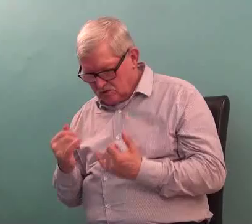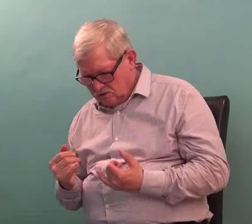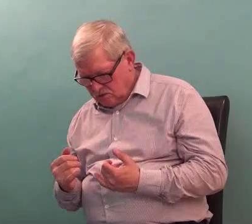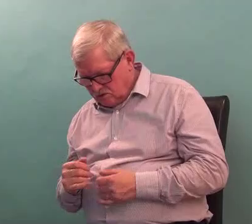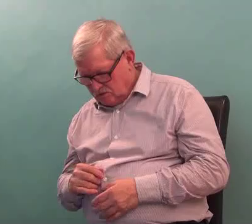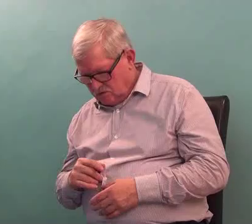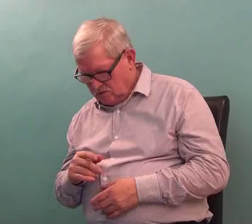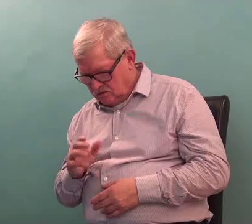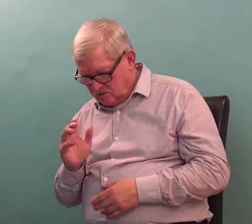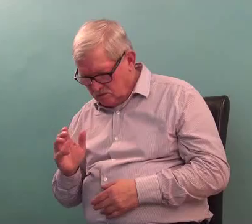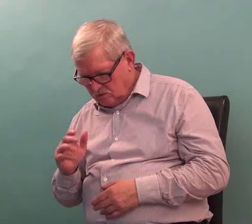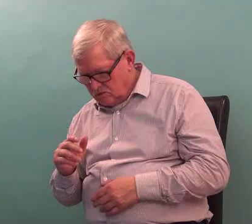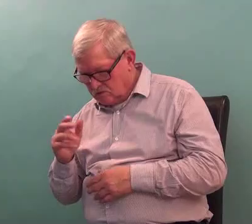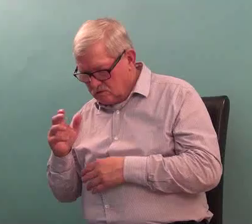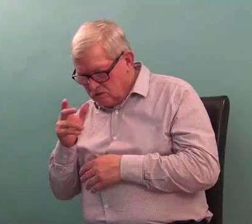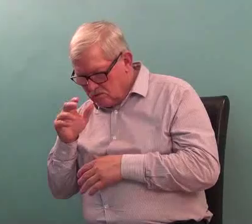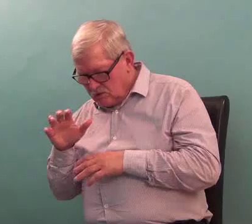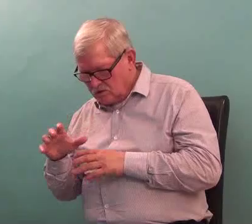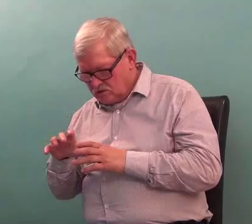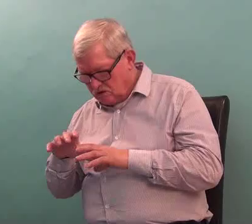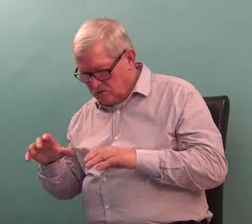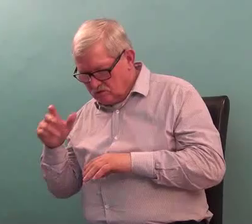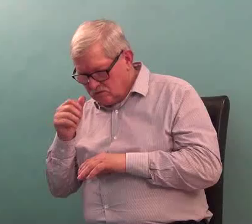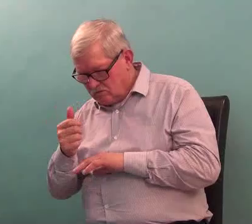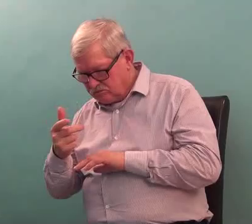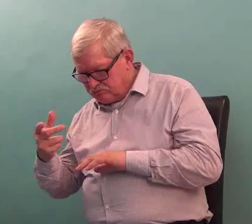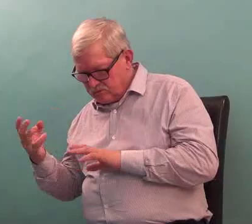Potem widzą, że za leżącym drzewem siedzi w równym rzędzie więcej żab.